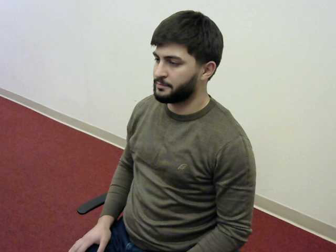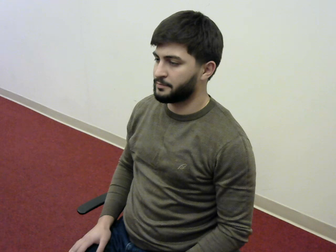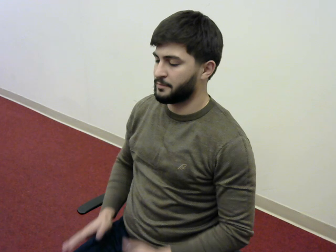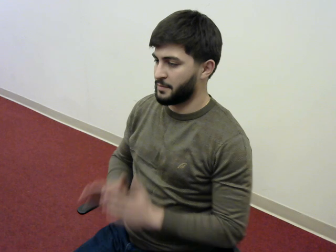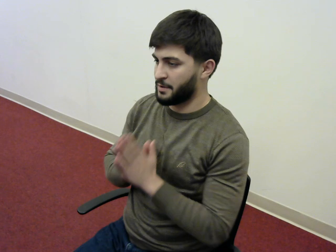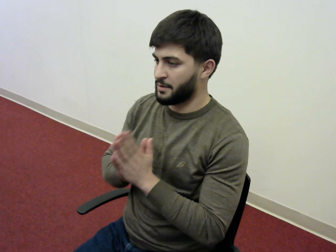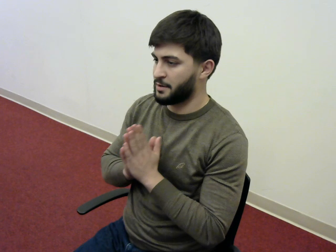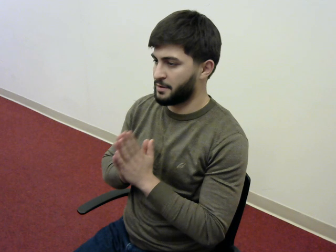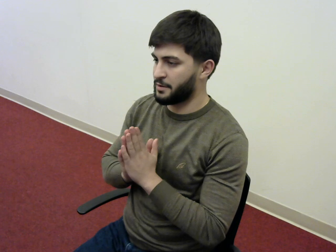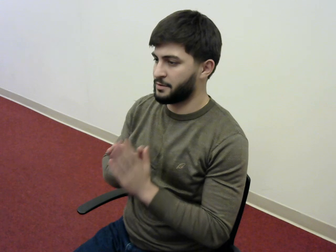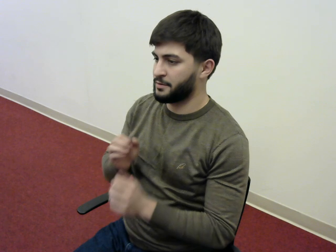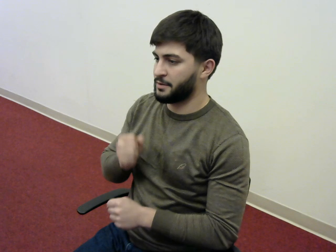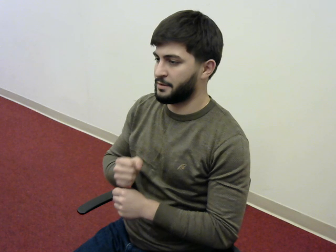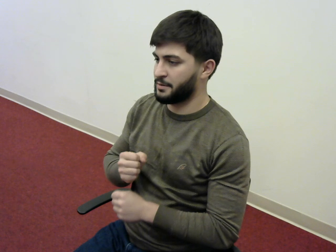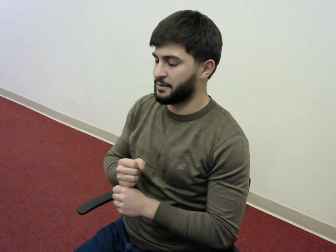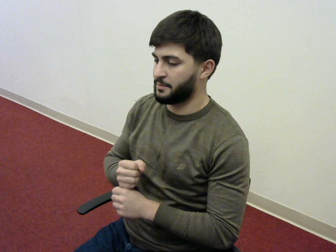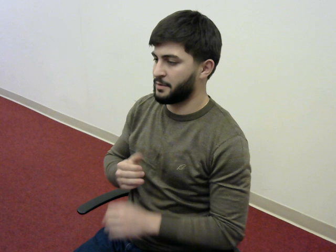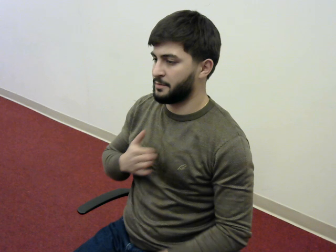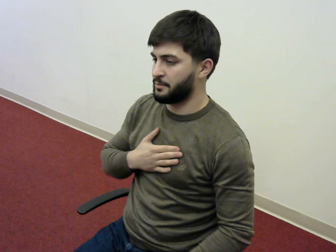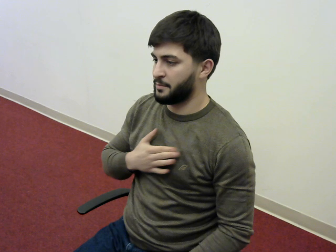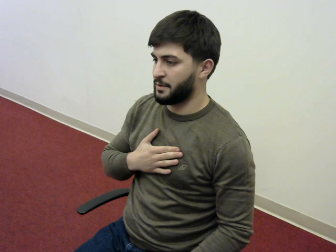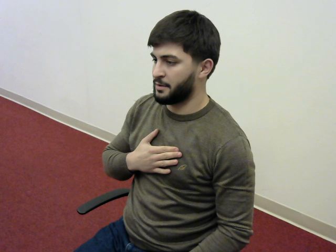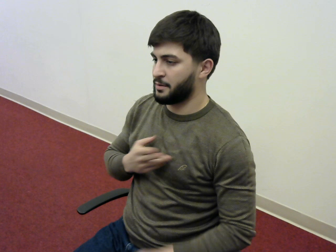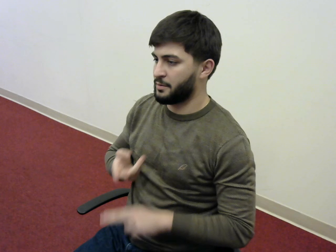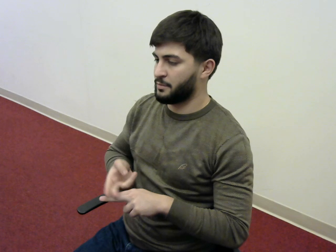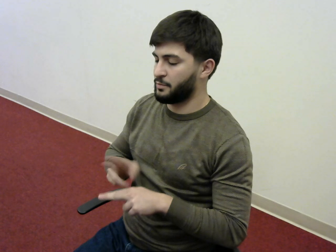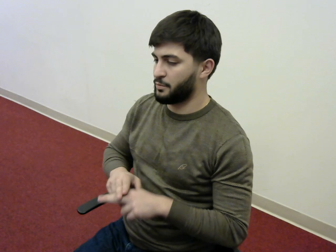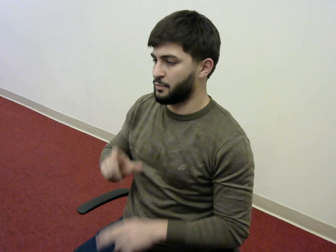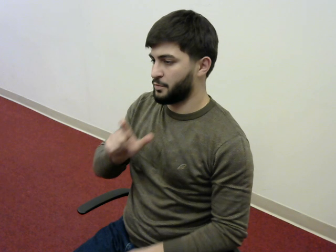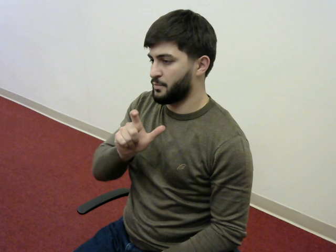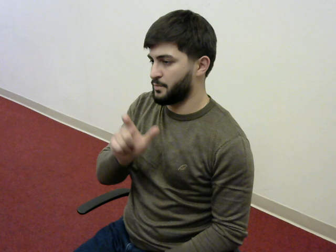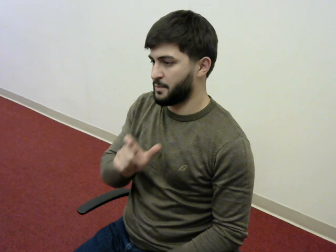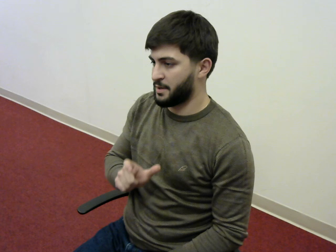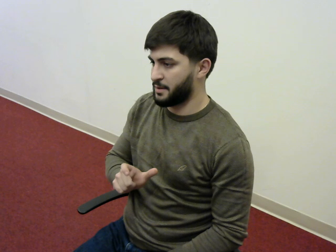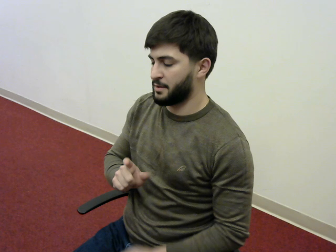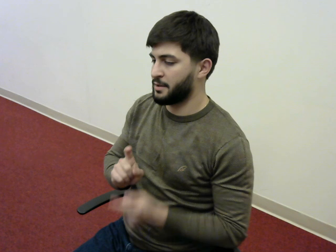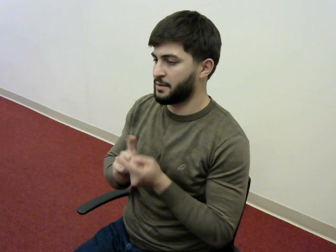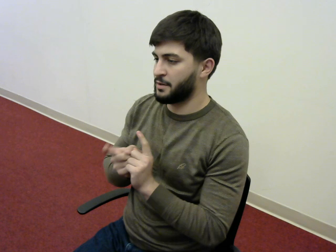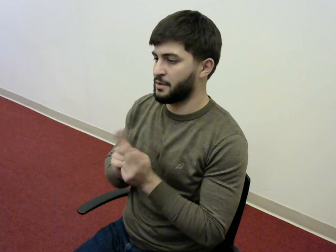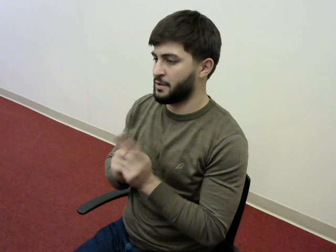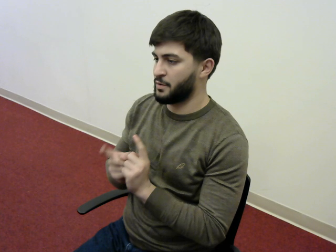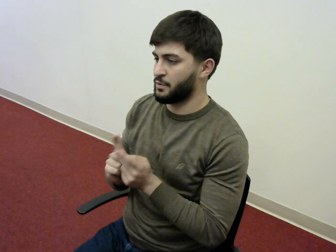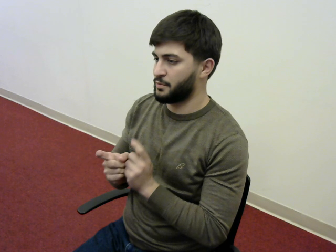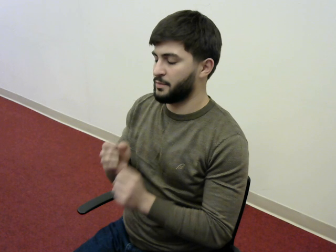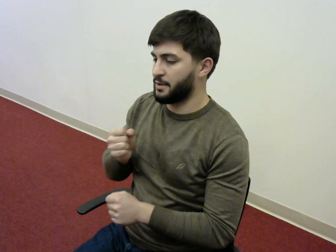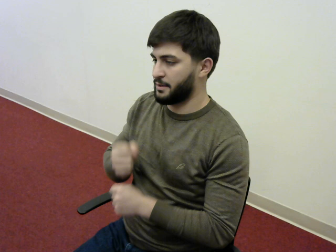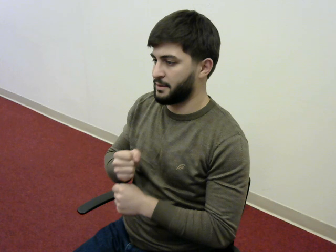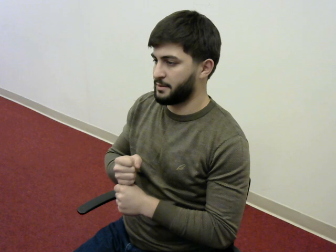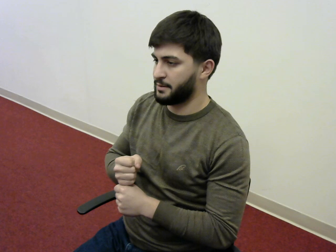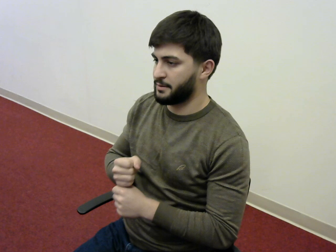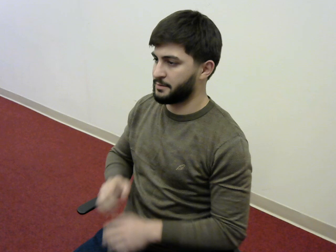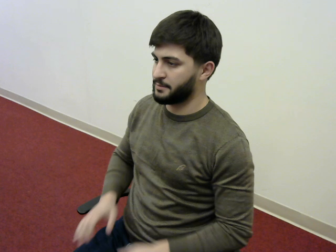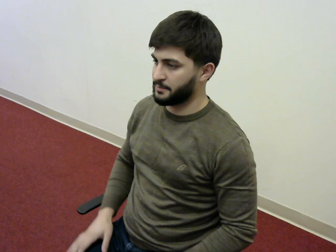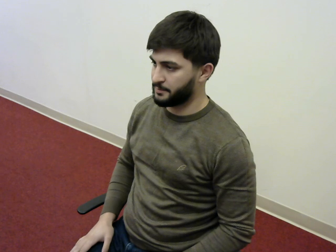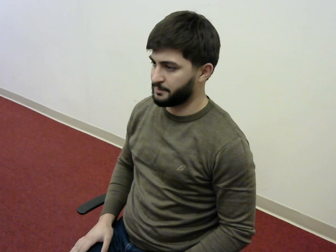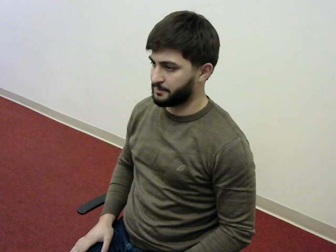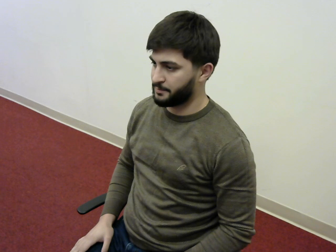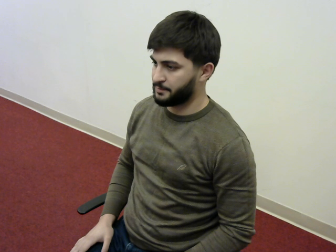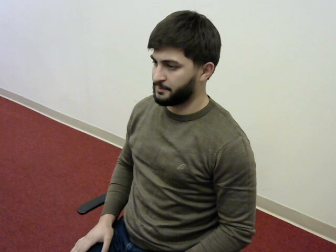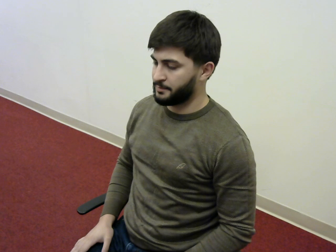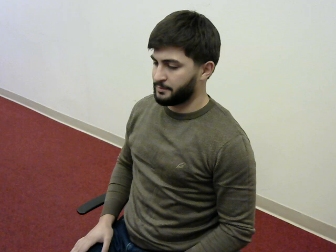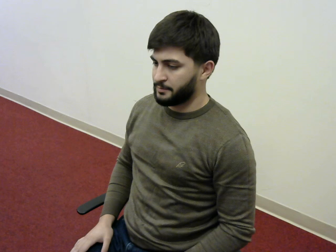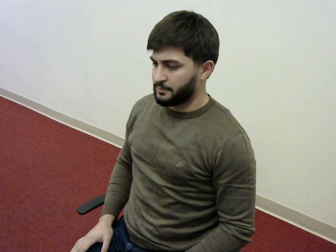Xahiş edirəm, mənə bu şeiri tərcümə edin